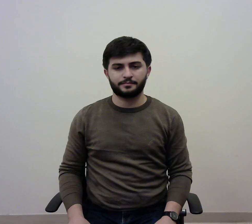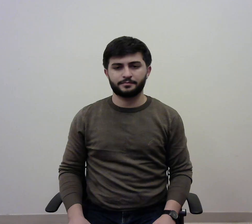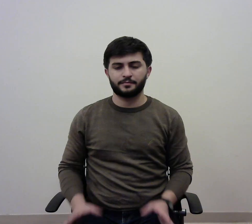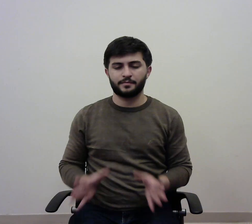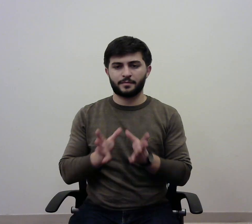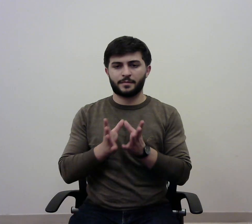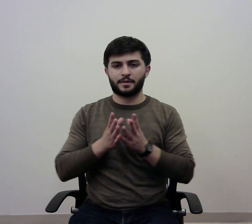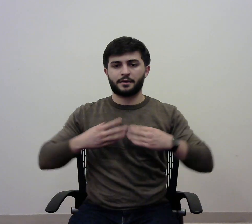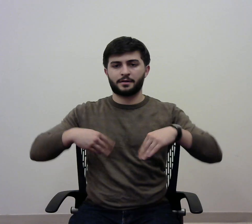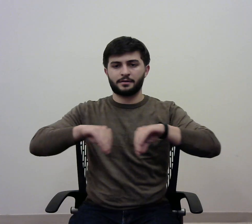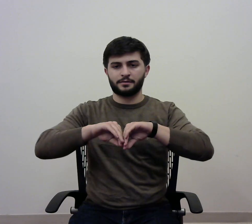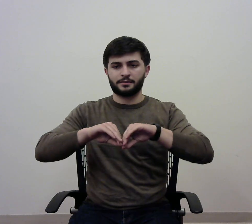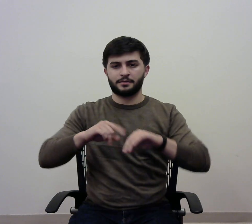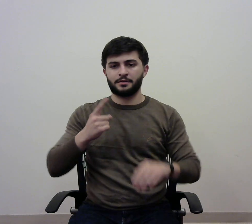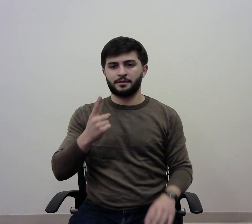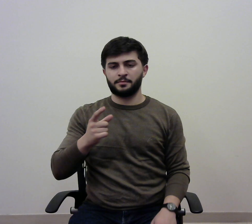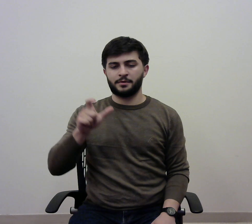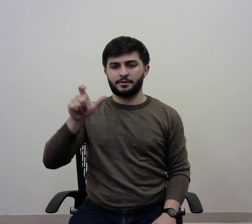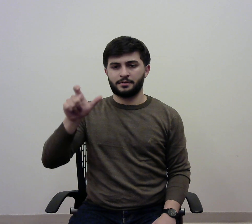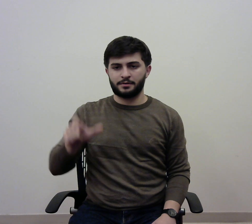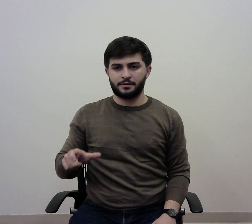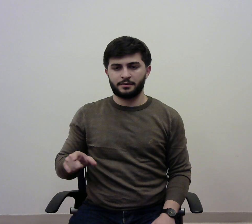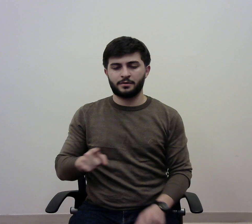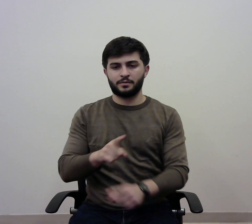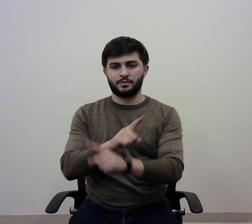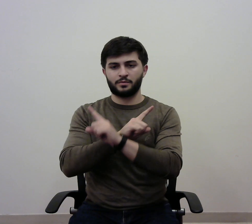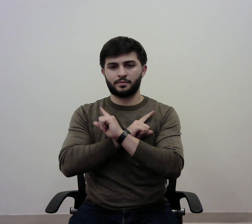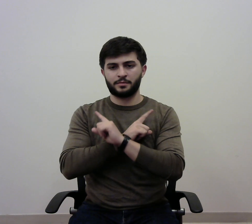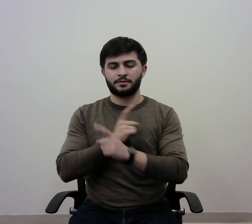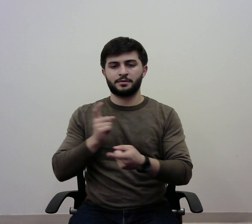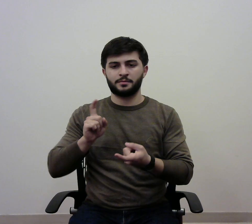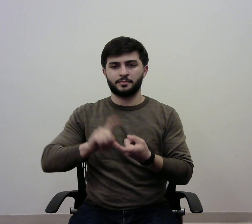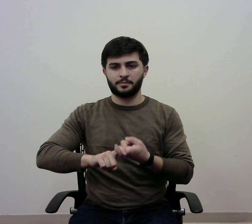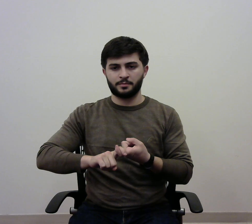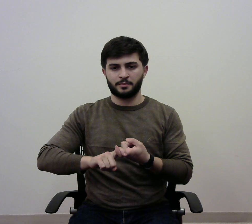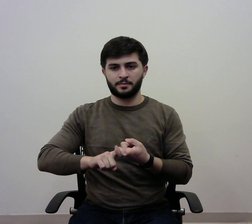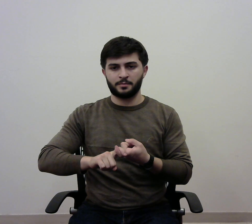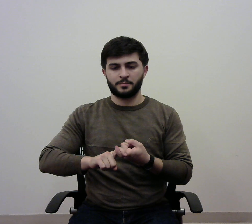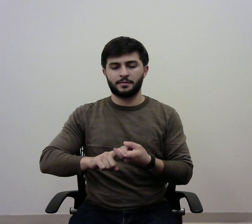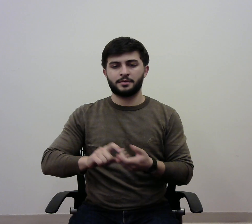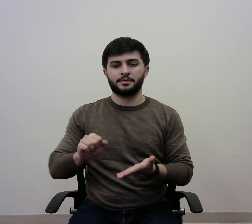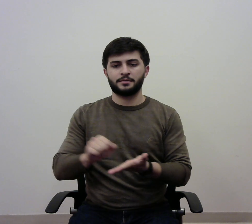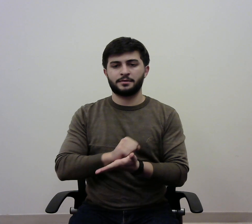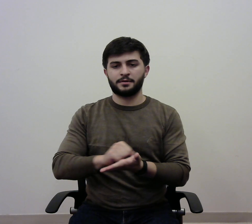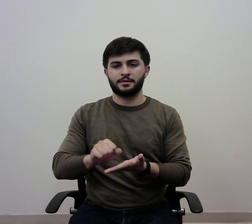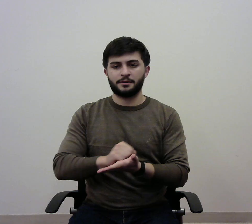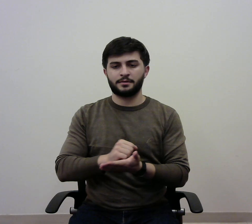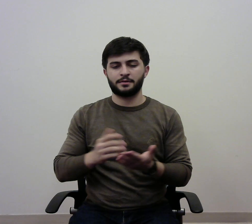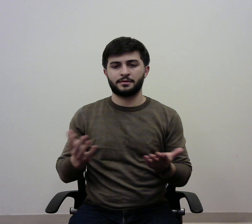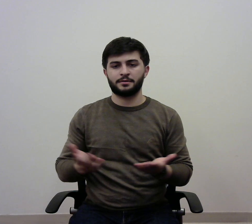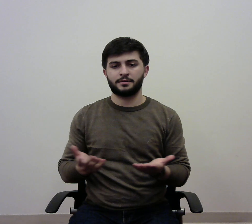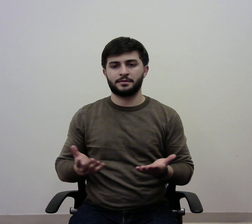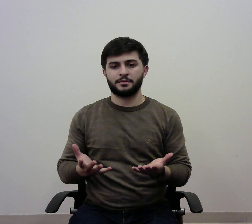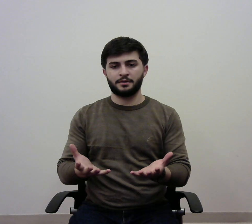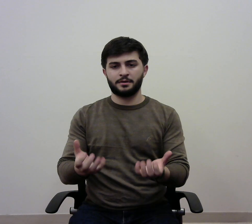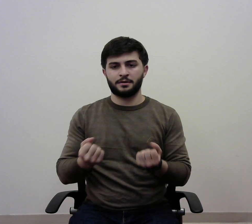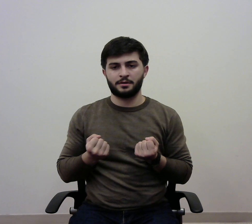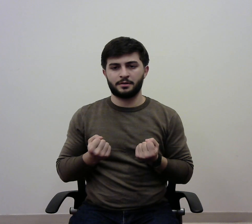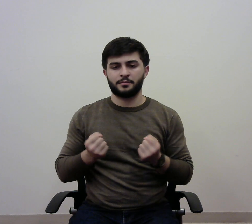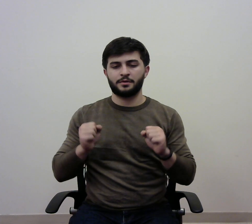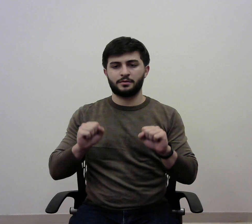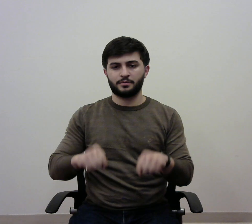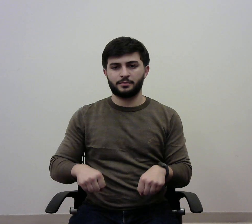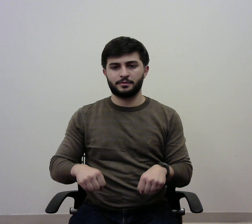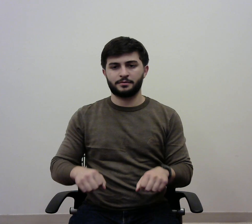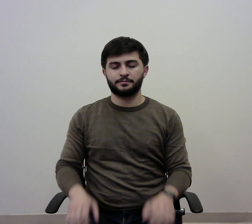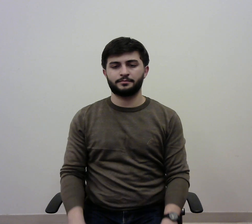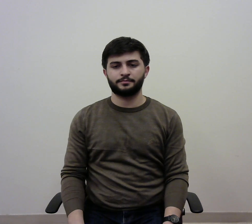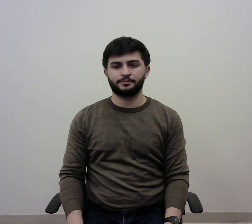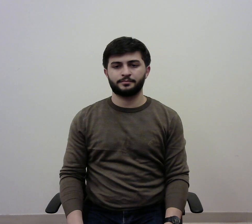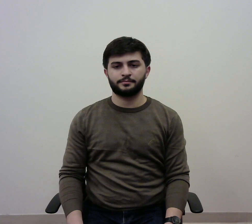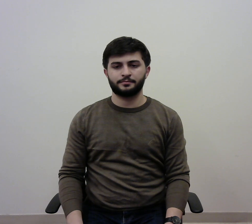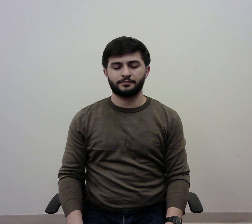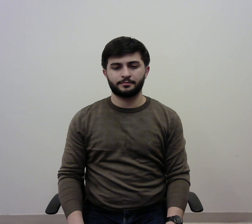Ailədən bir şəxsin ölməsi ilə bağlı sənəd necə almaq olar?